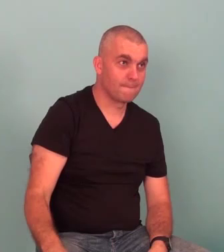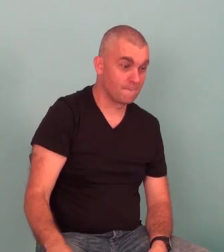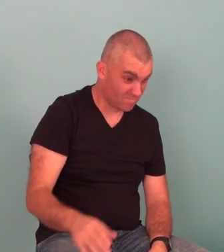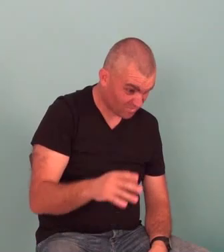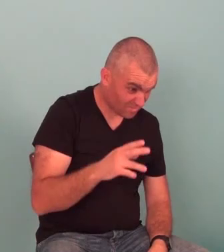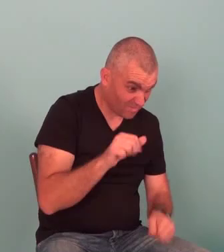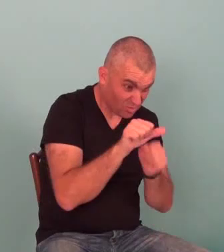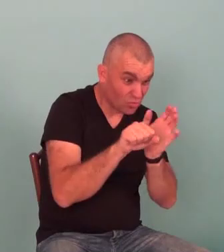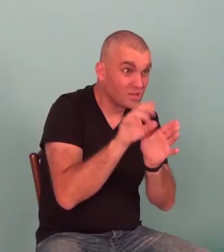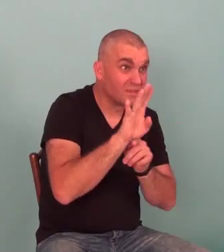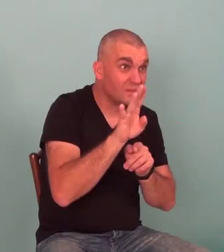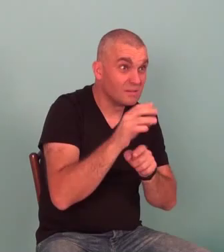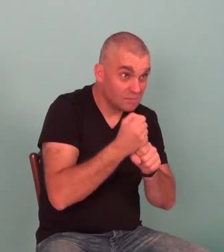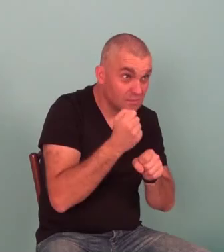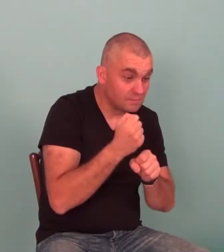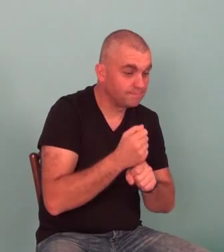Od jedenastego do czternastego pracujesz?